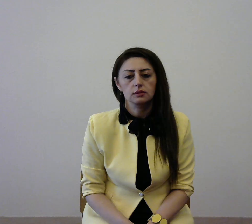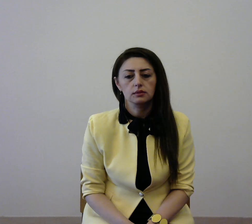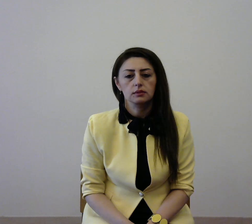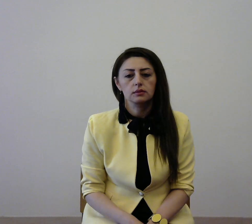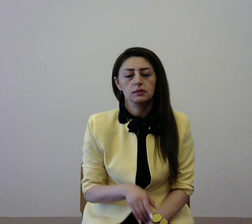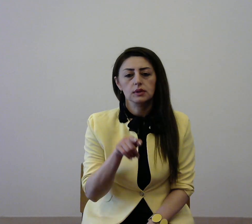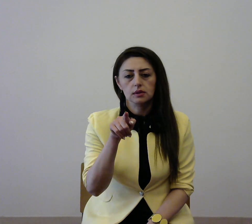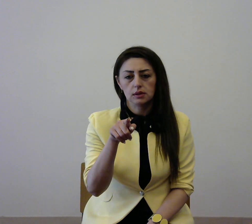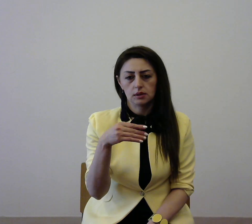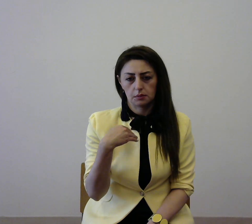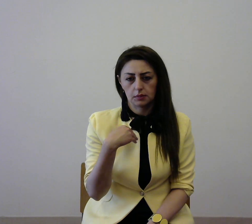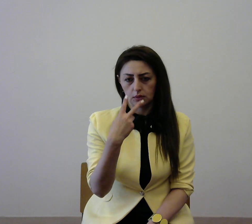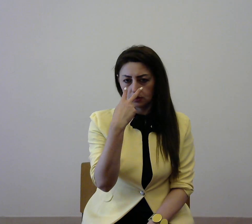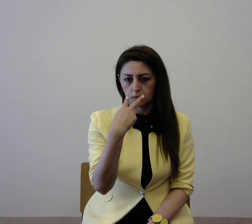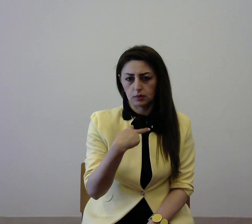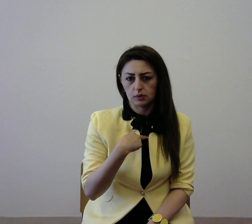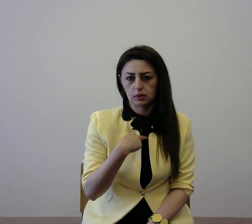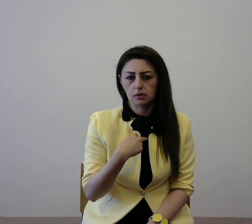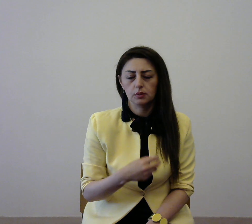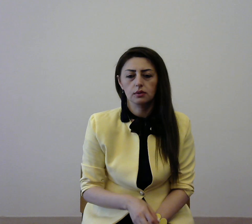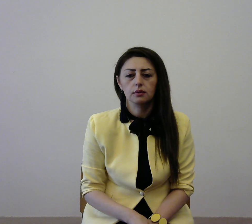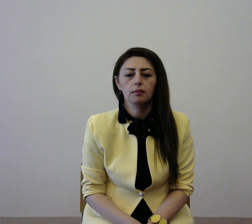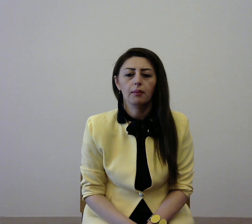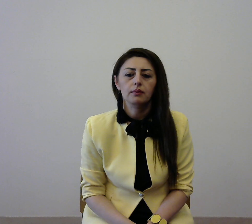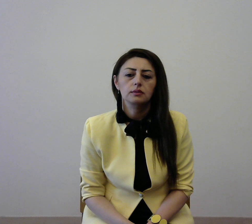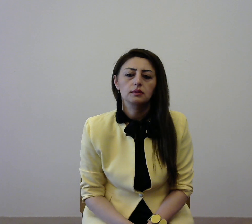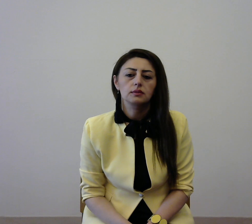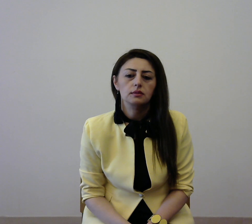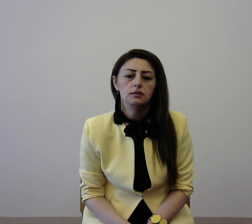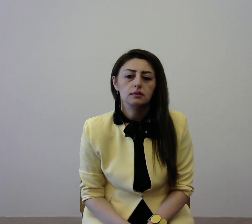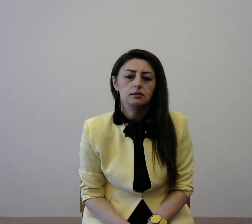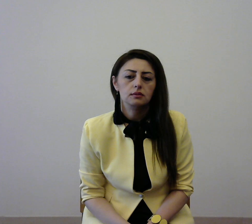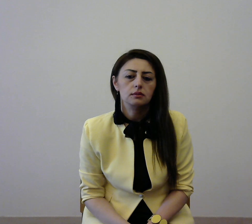Siz məni görürsünüzmü?